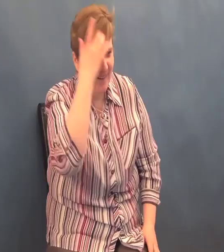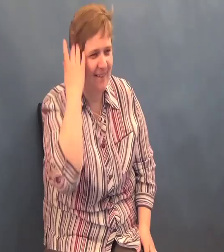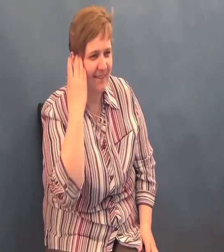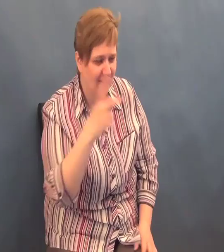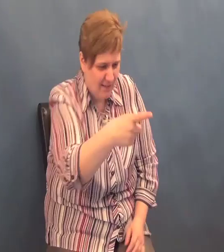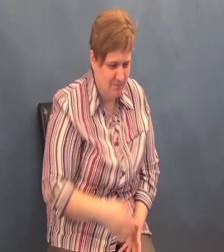Ty.